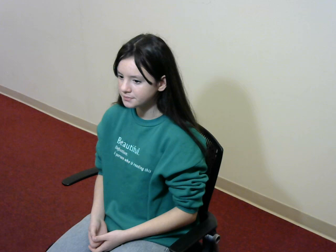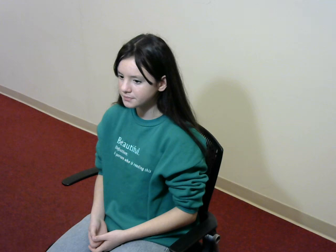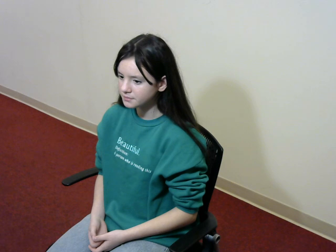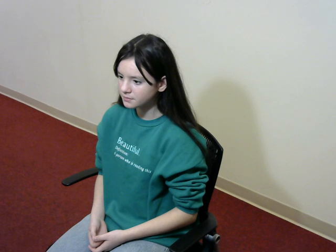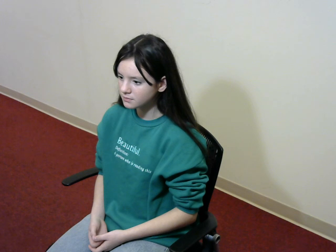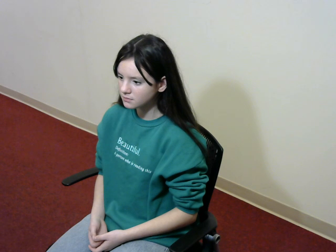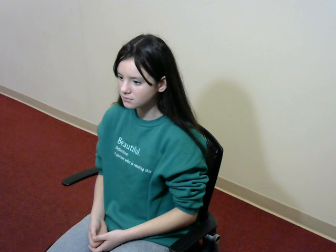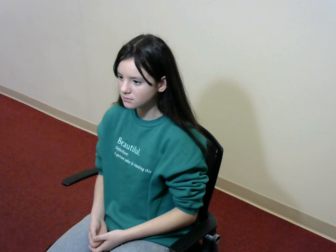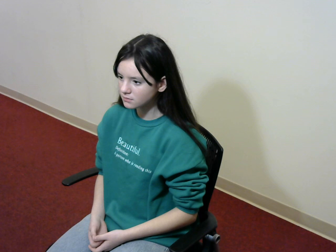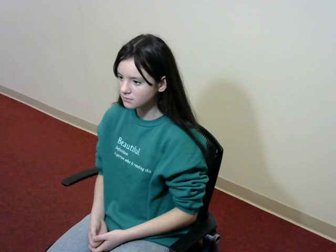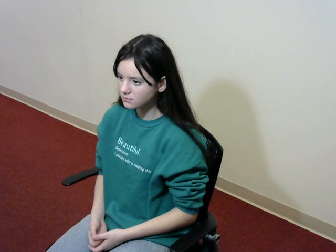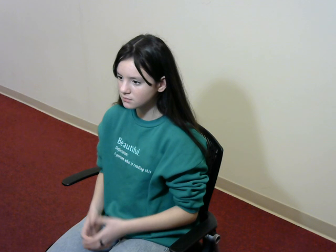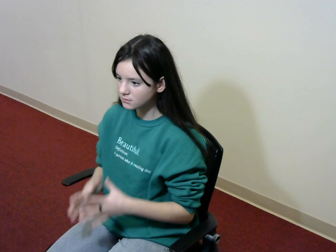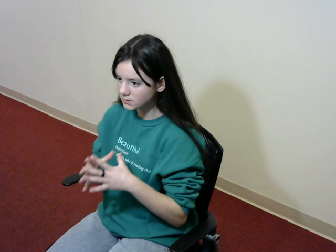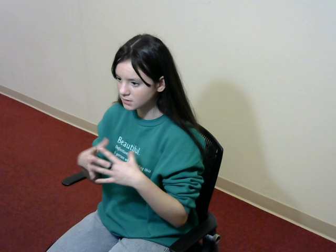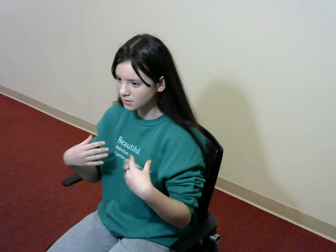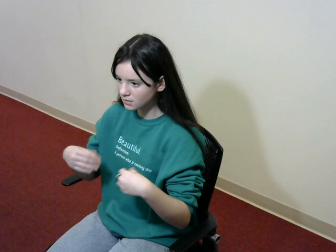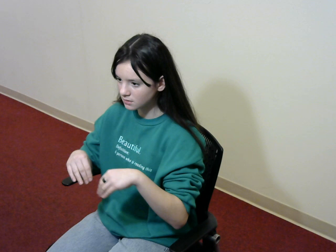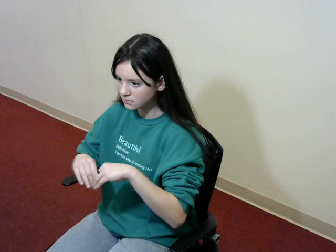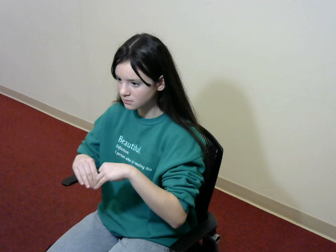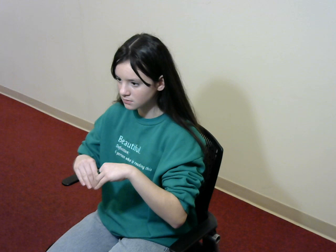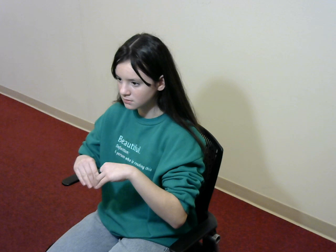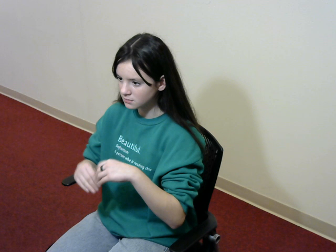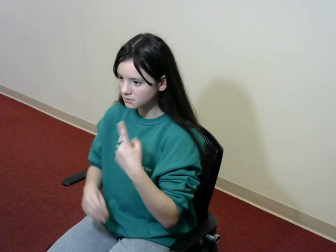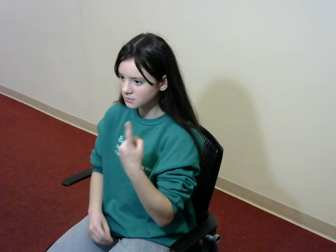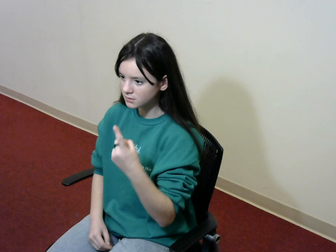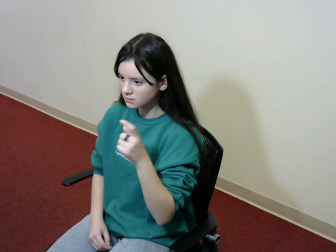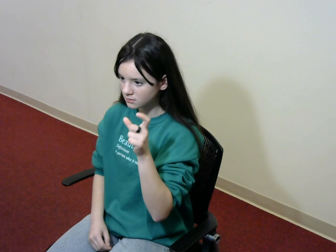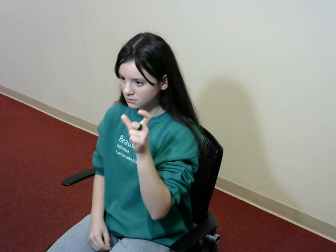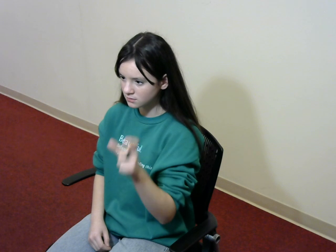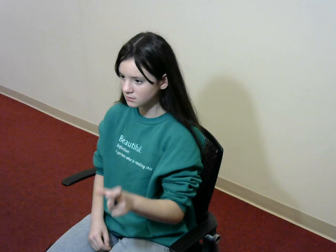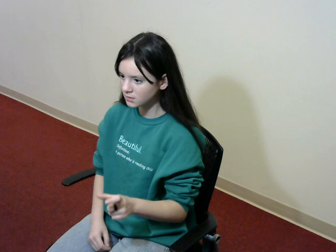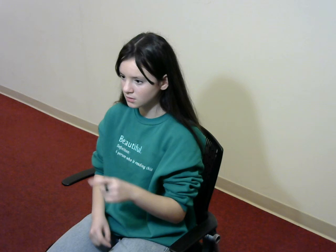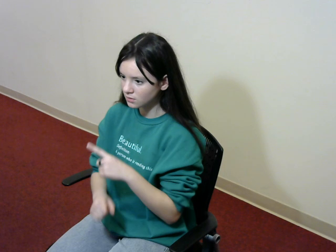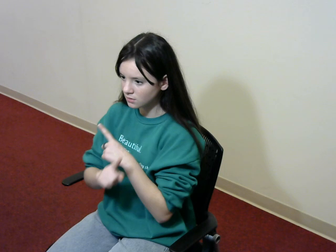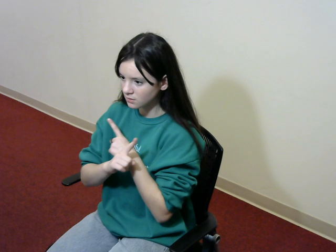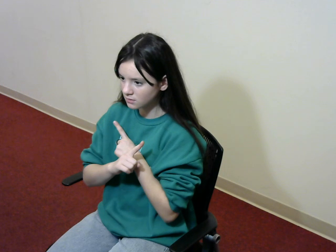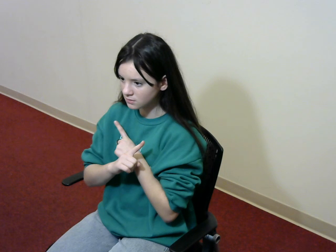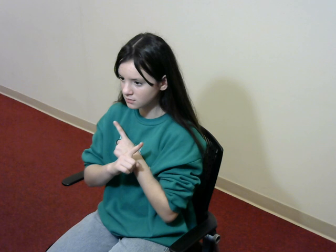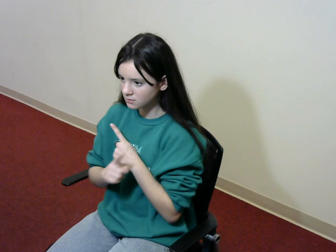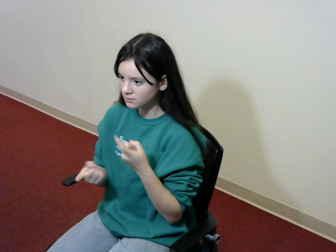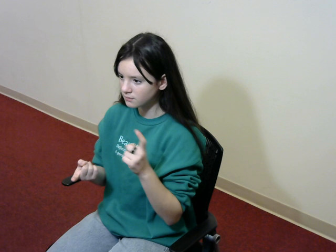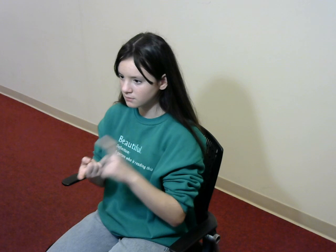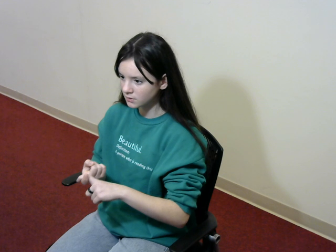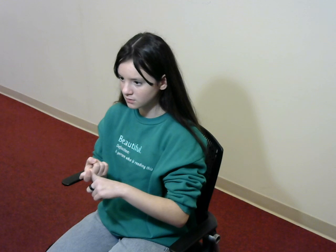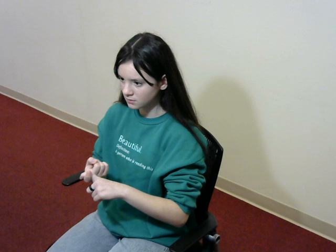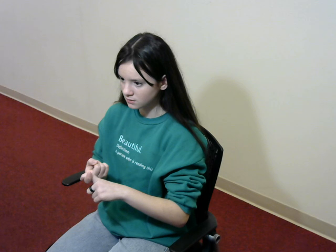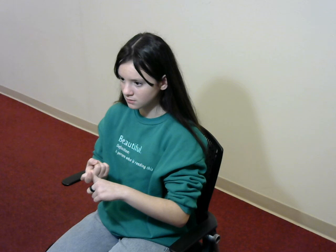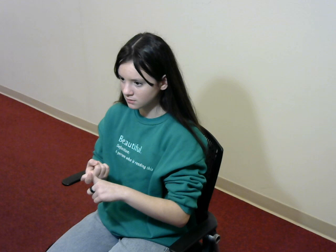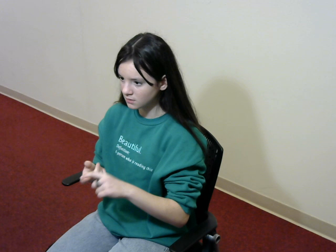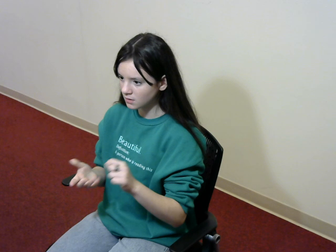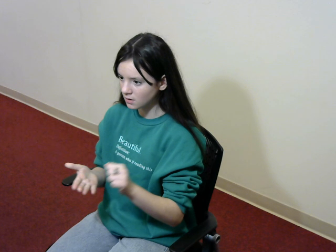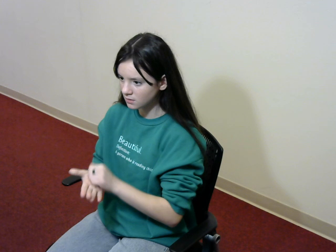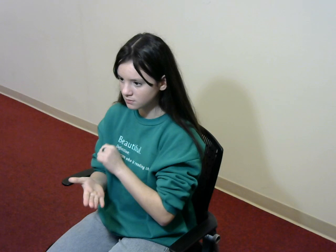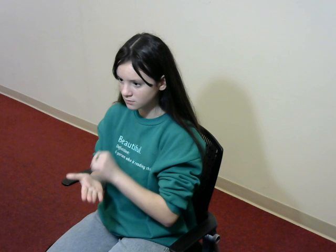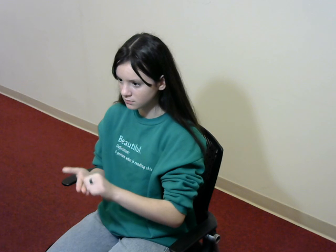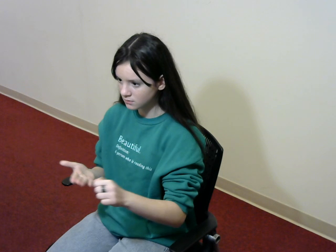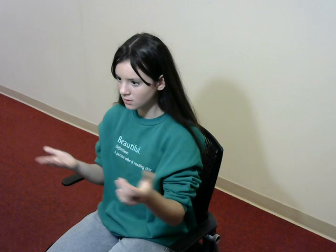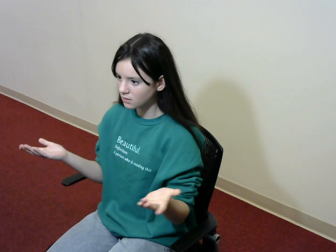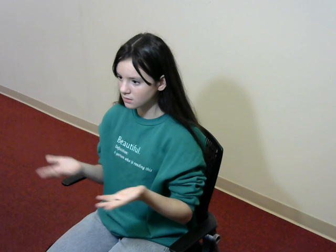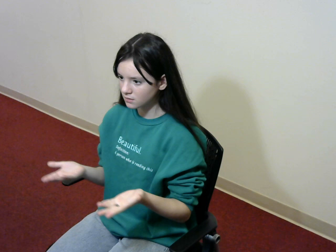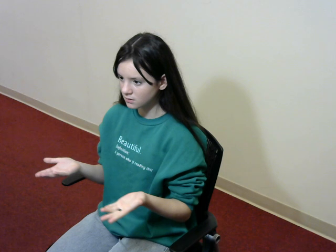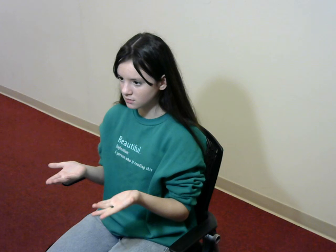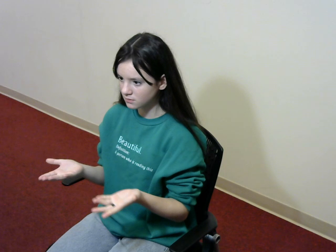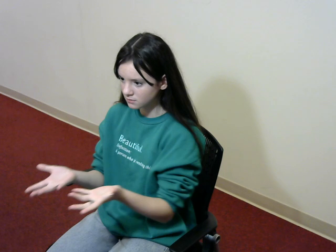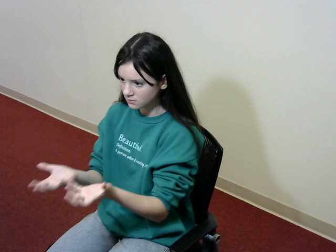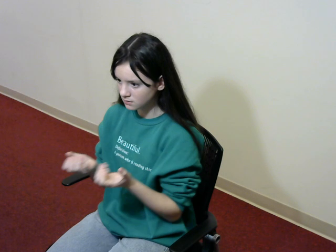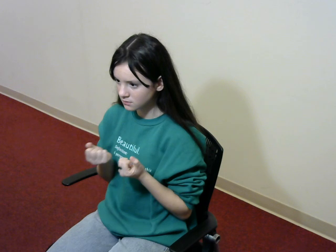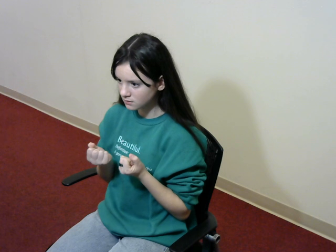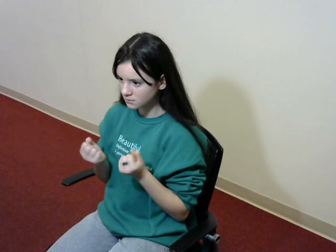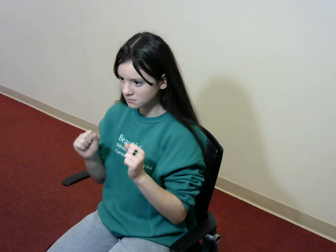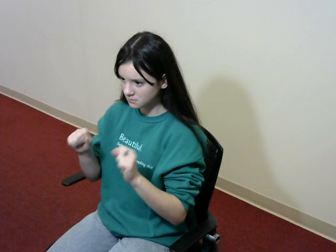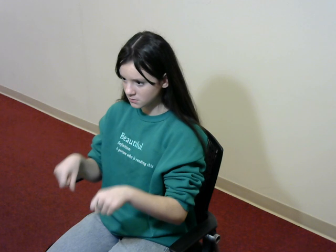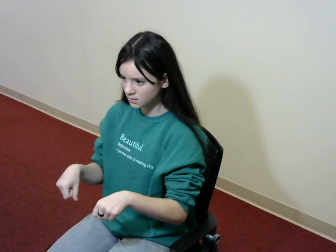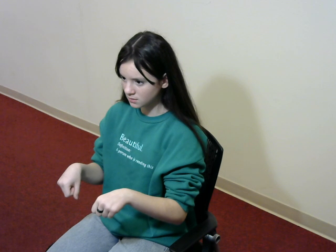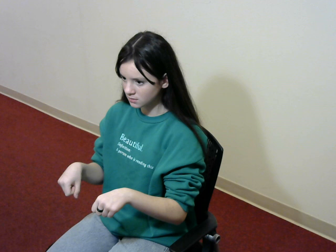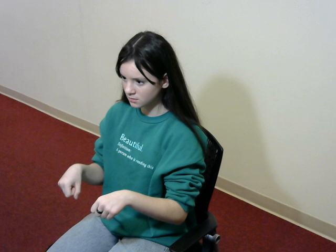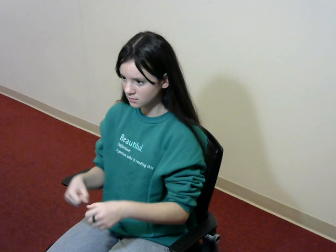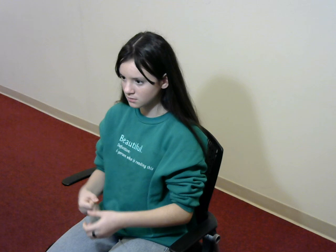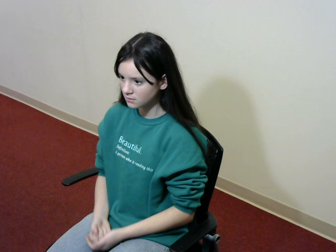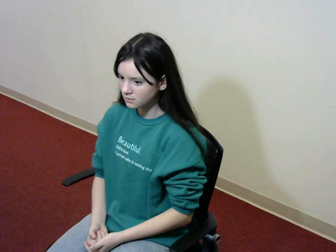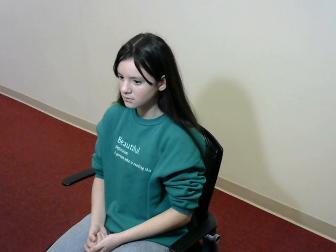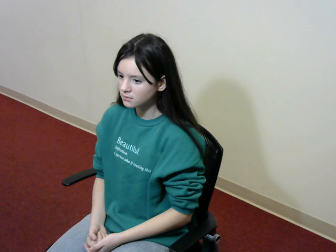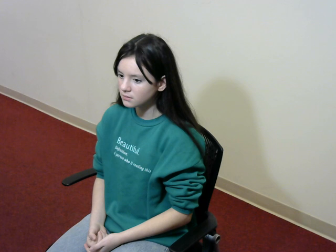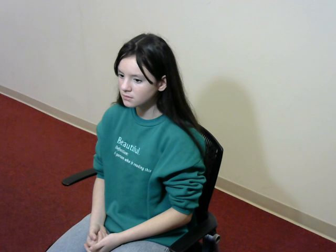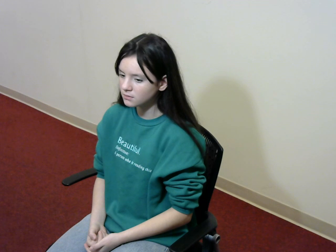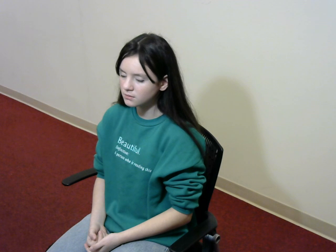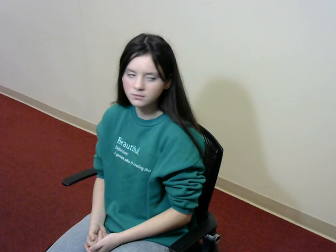Ailədən bir şəxsin ölməsi ilə bağlı sənəd necə almaq olar?